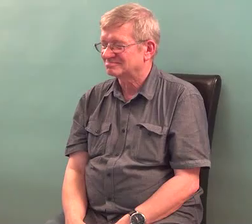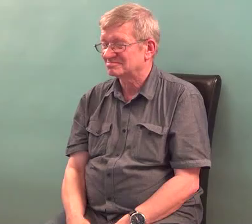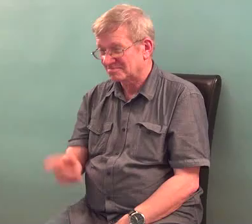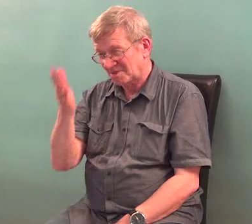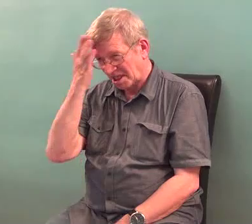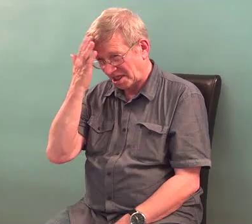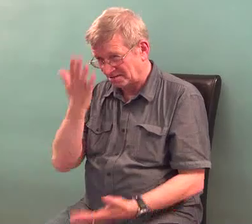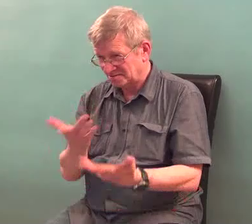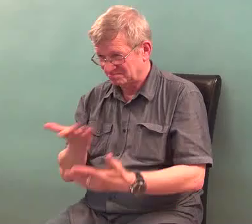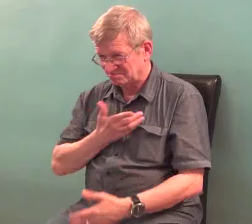Nie możesz mi załatwić po znajomości?